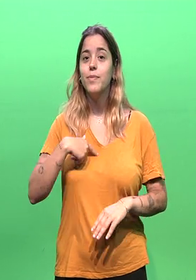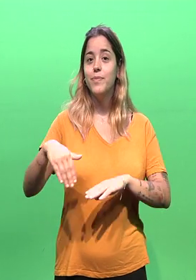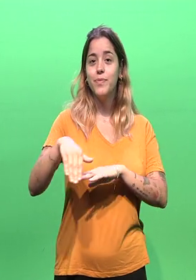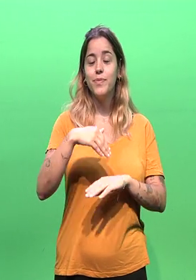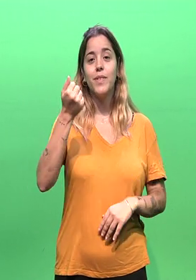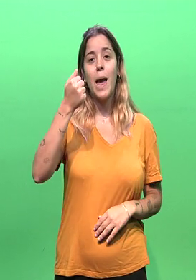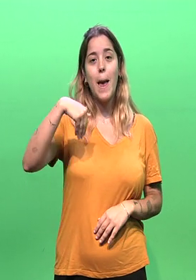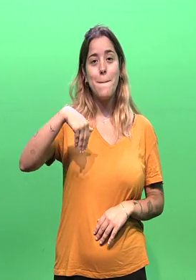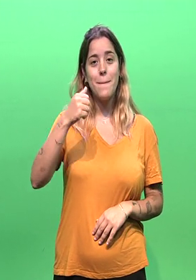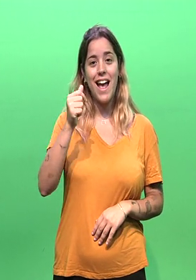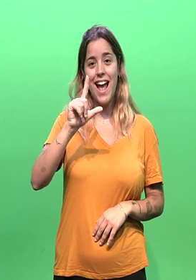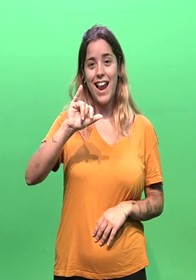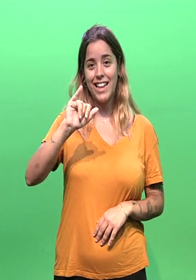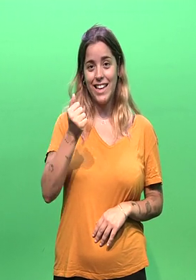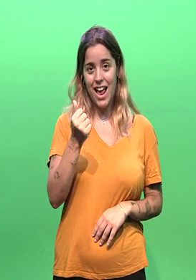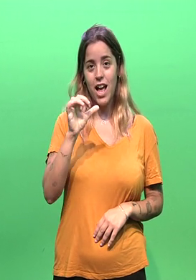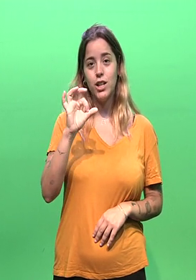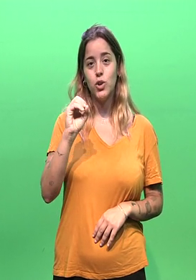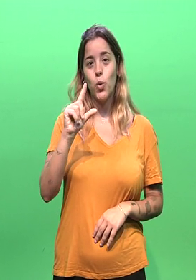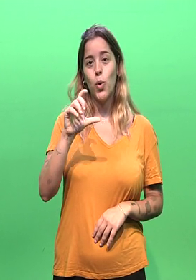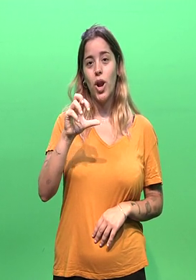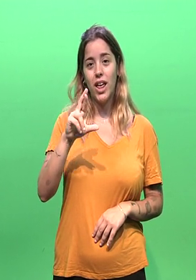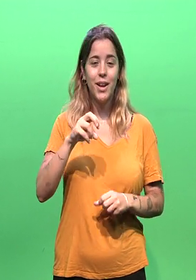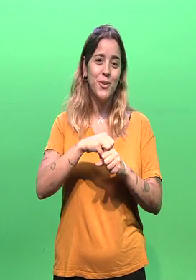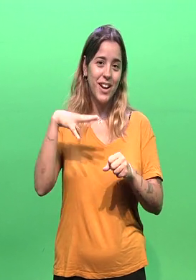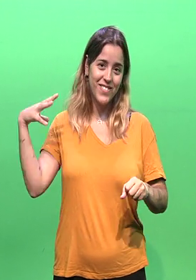Visc al carrer Amalia Soler, a Vilafranca del Penedès.